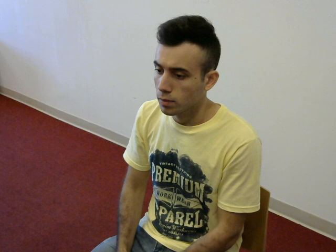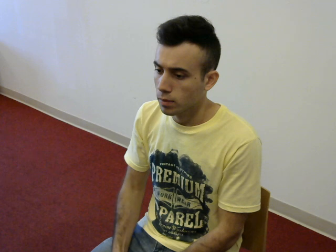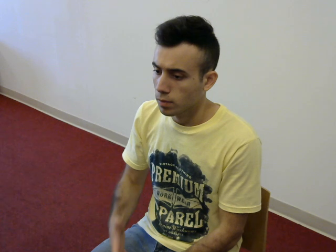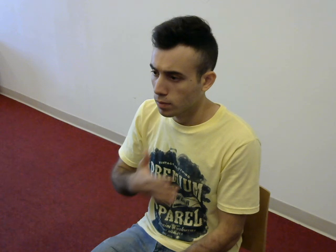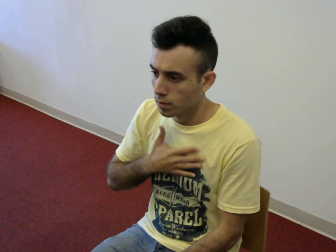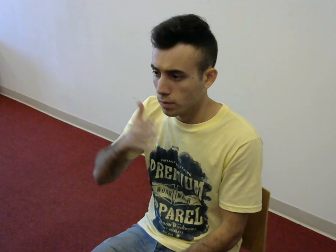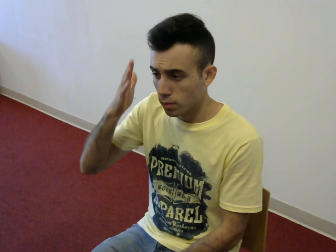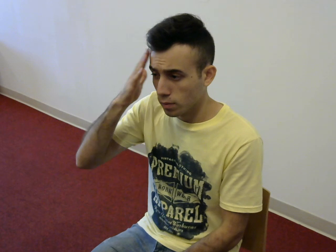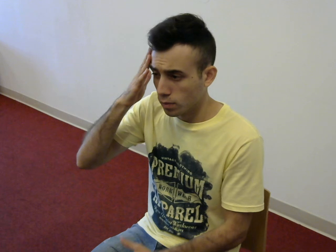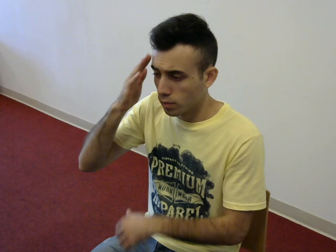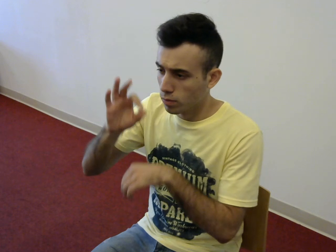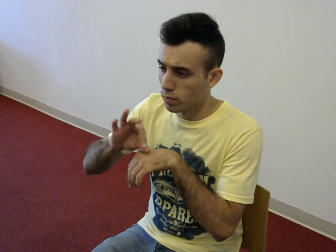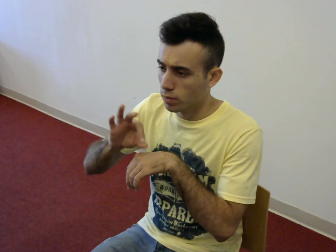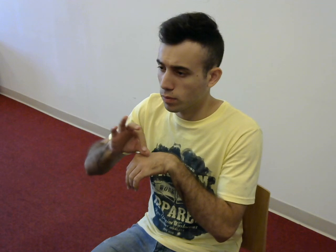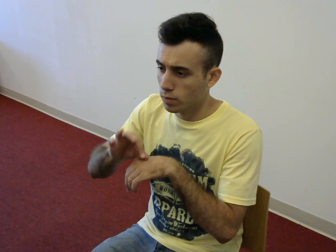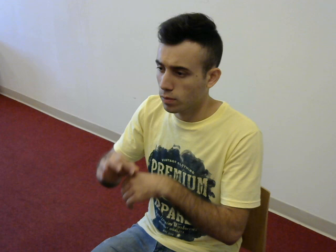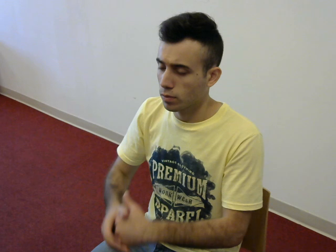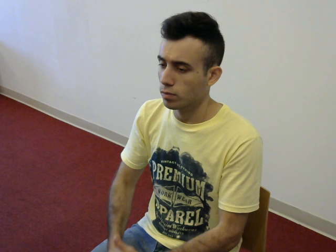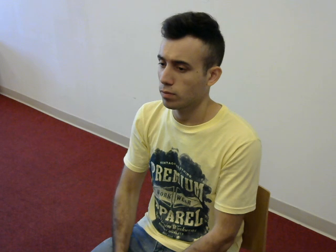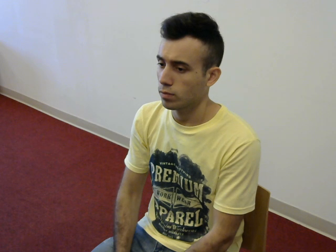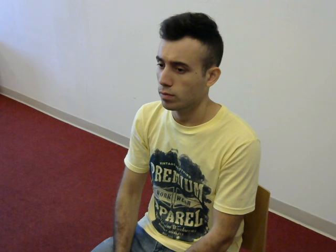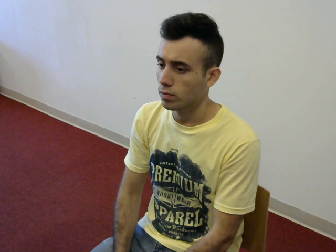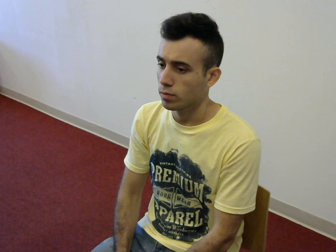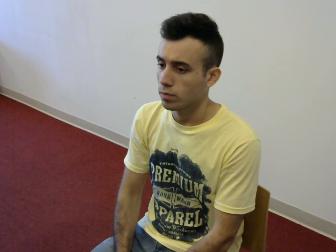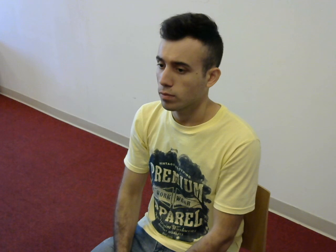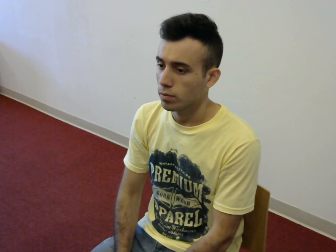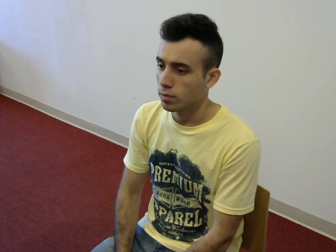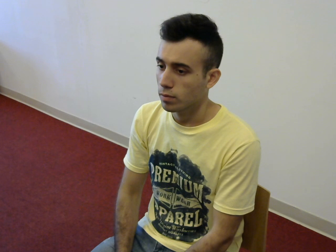Mənim başım ağrıyır